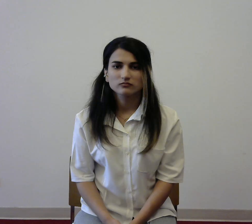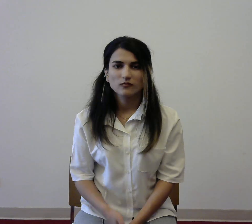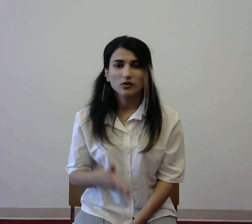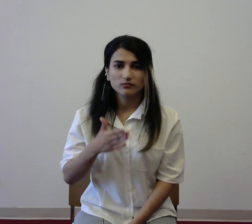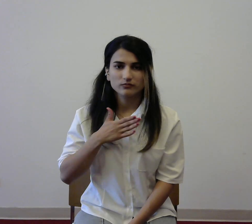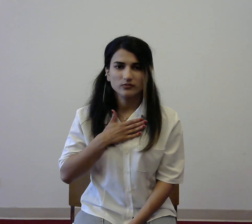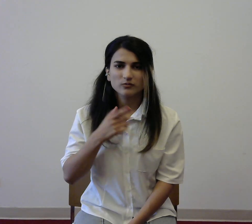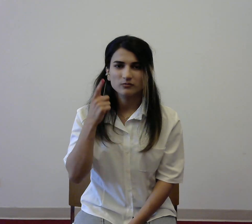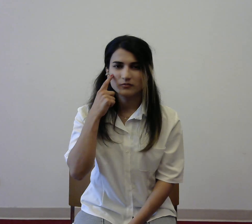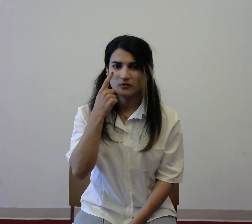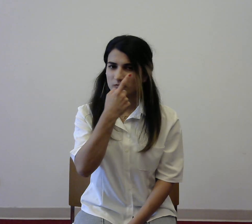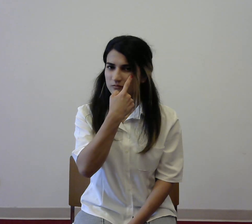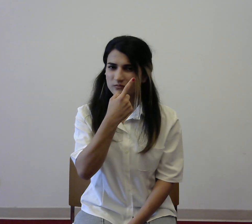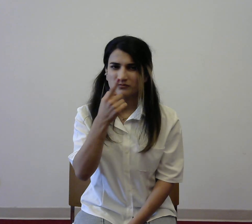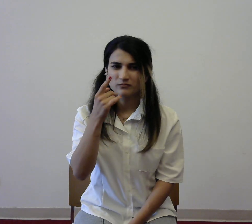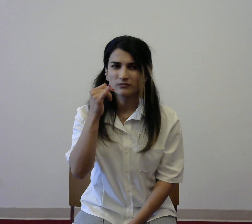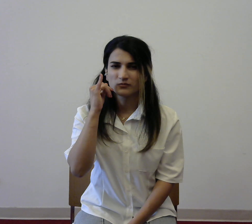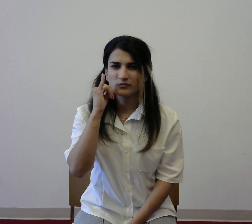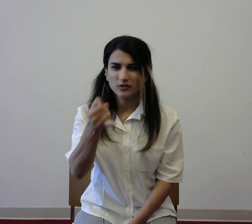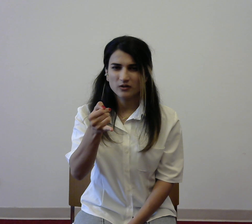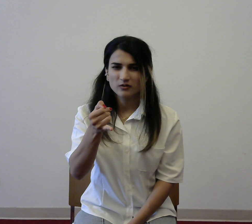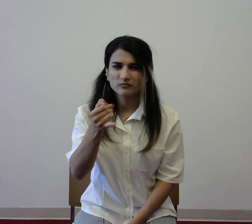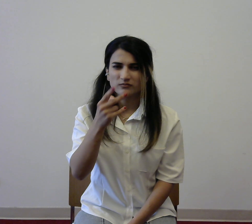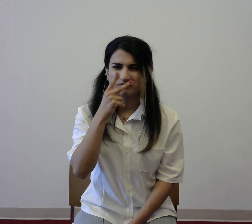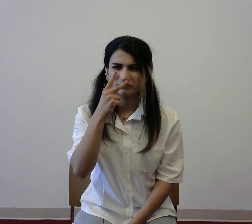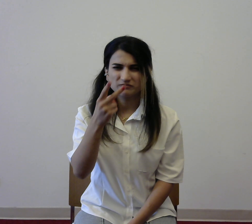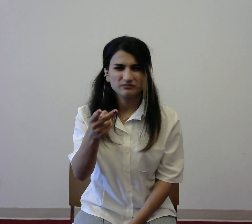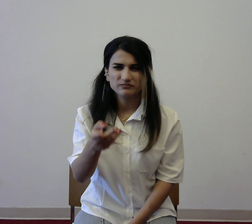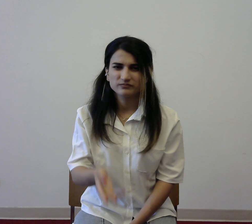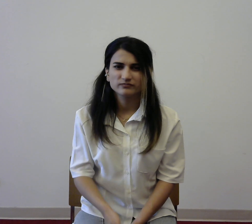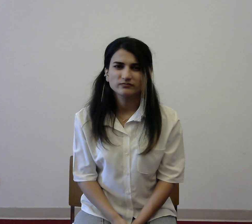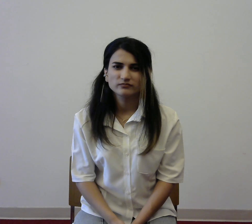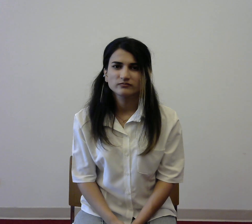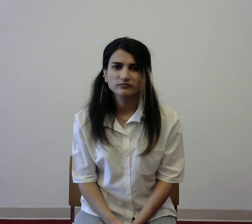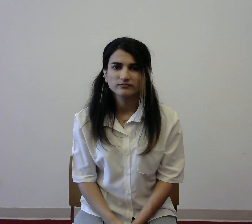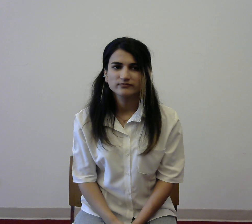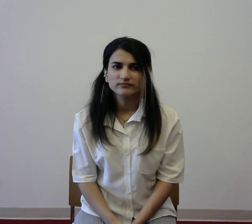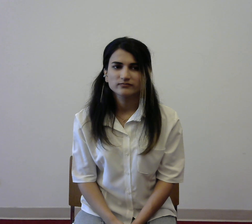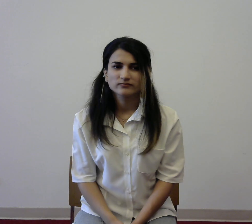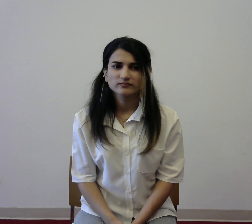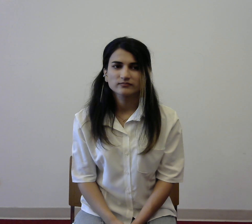Mənim gözüm pis görür